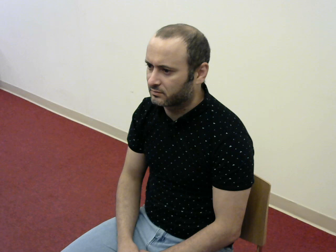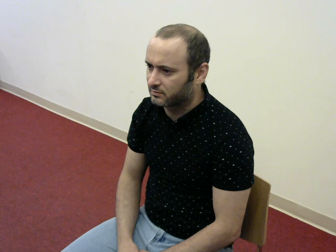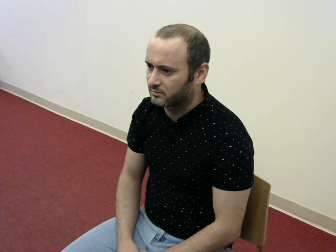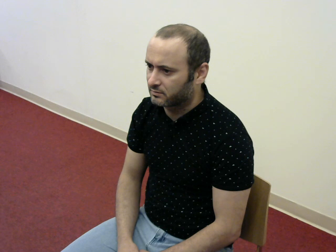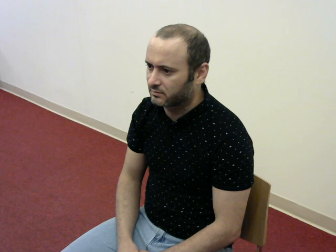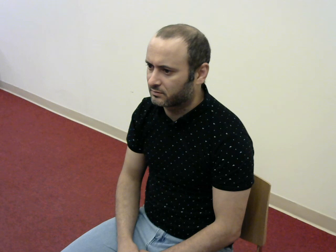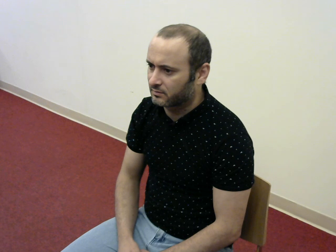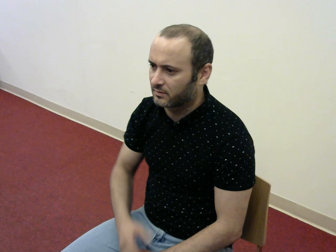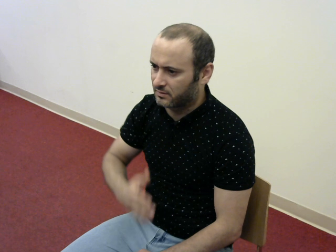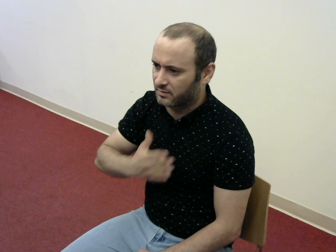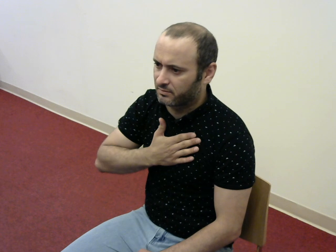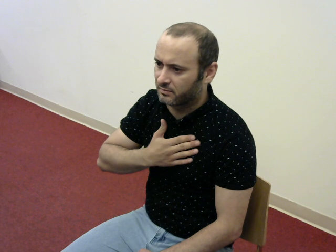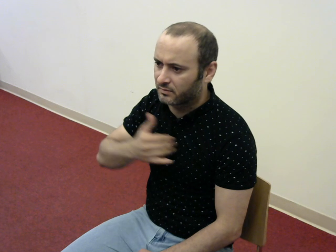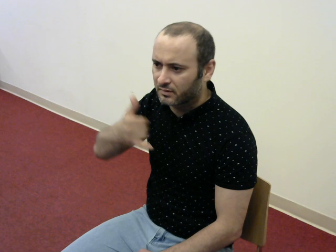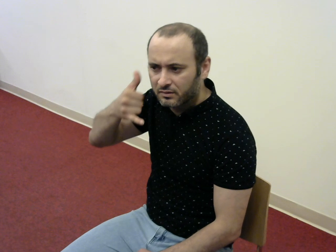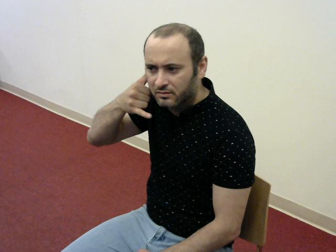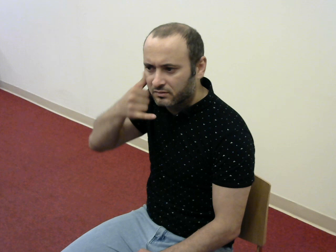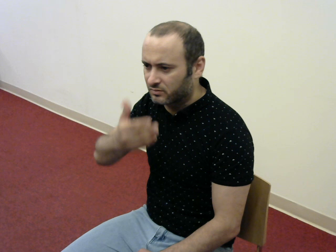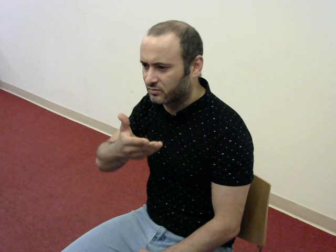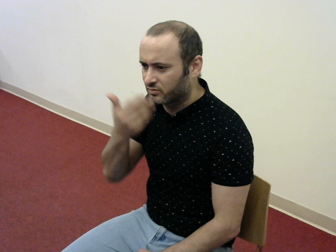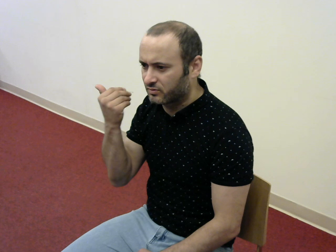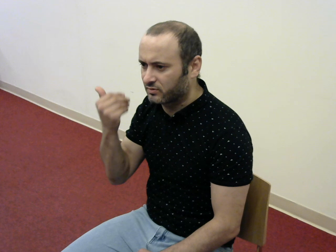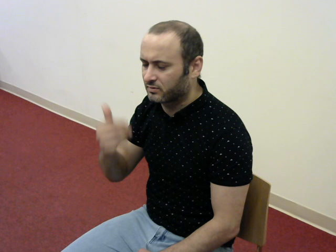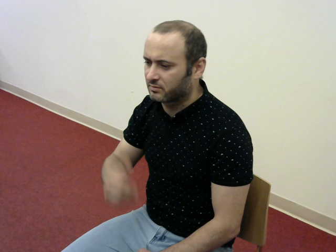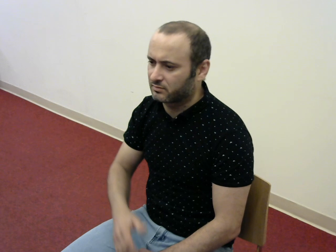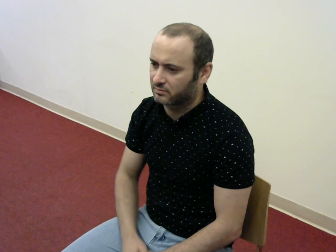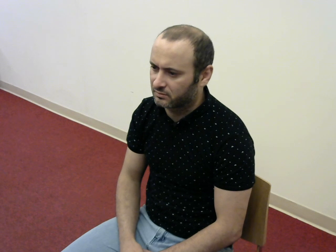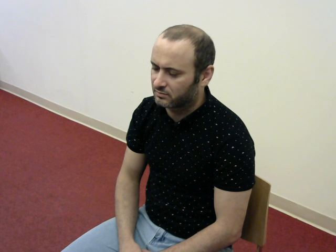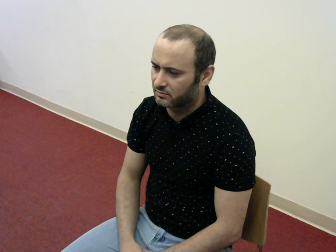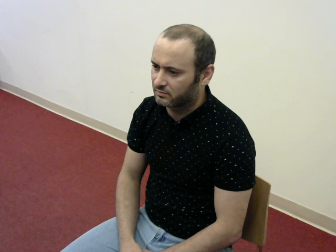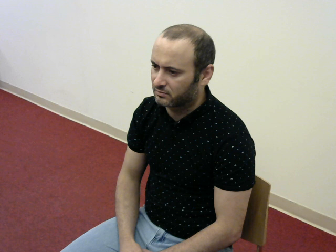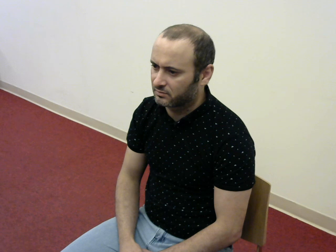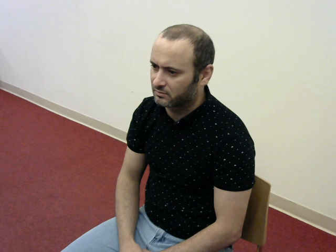Mənim telefonum yoxdur